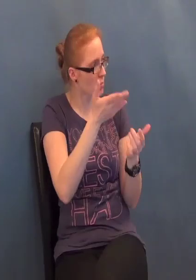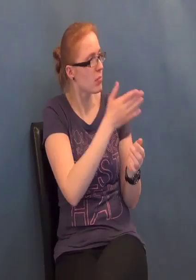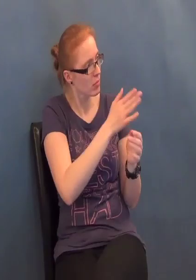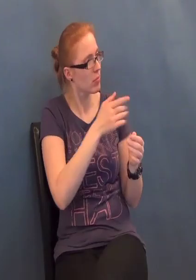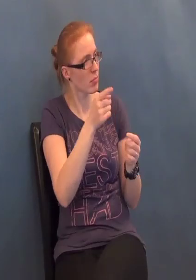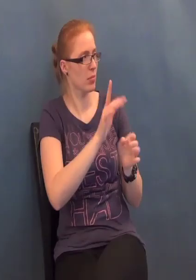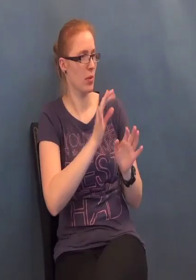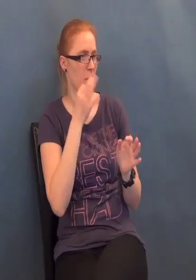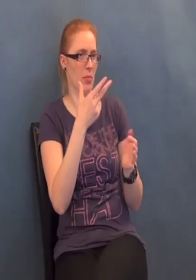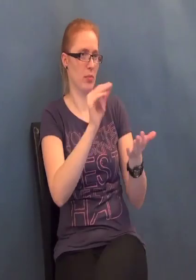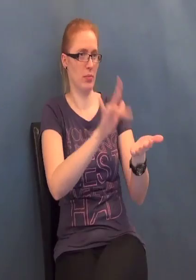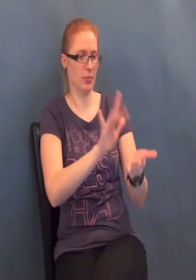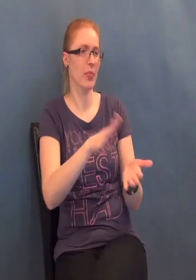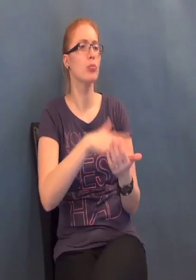Odsunąć się i lepiej tam niczego nie dotykać.